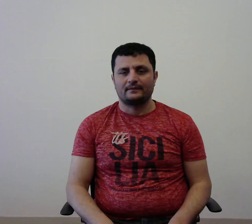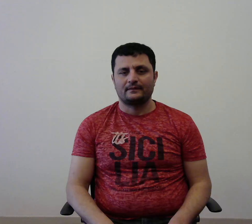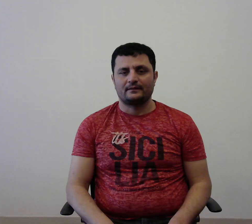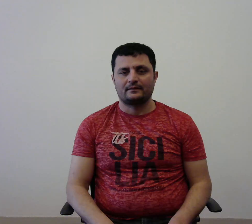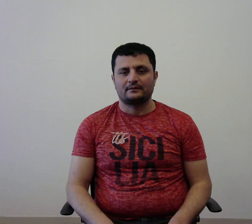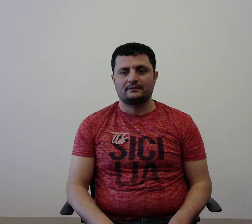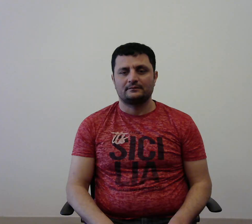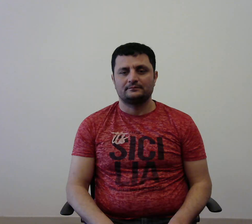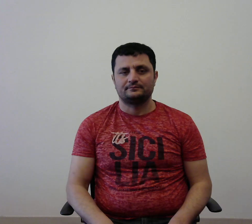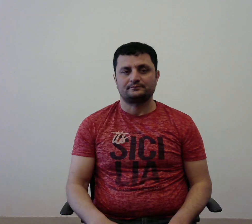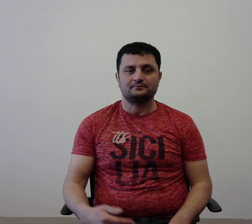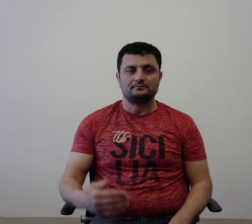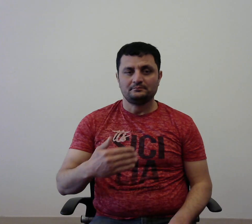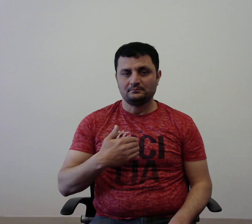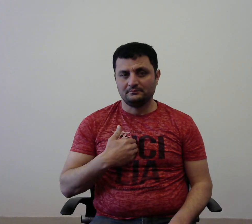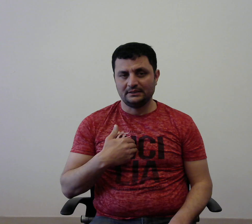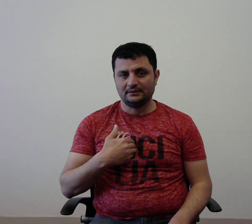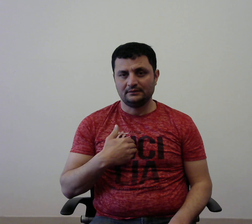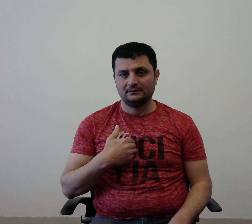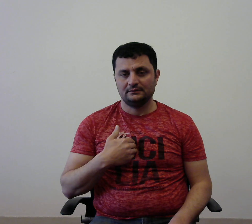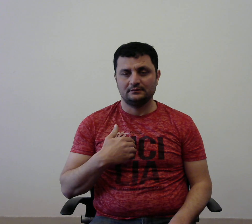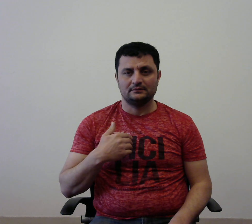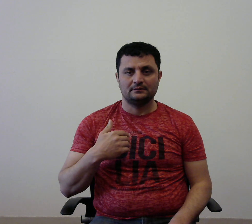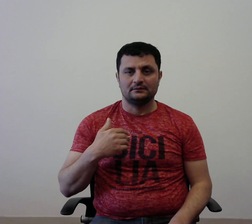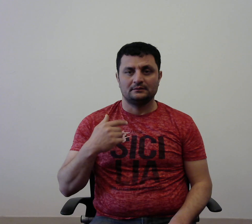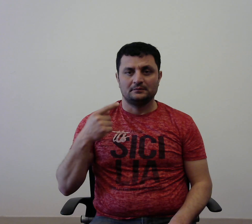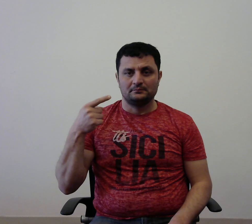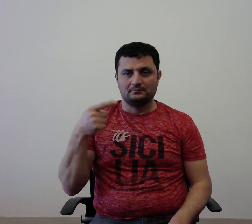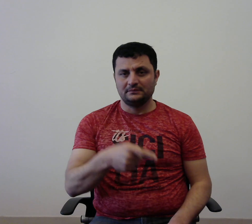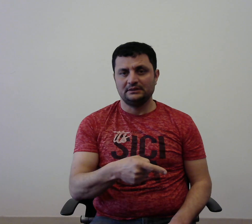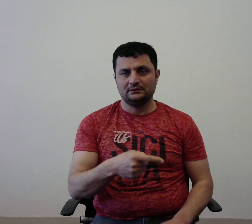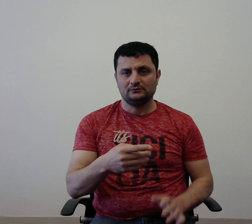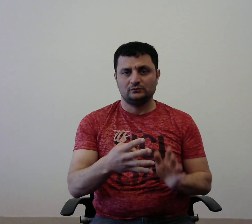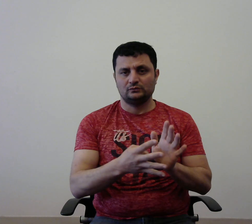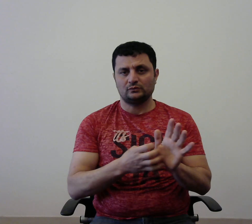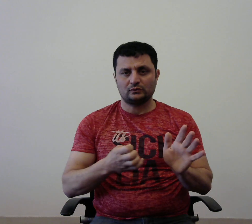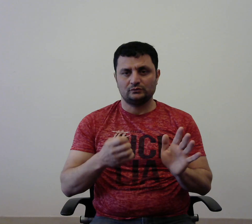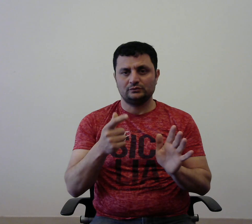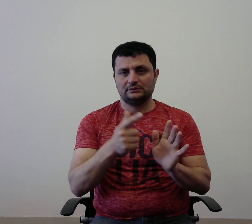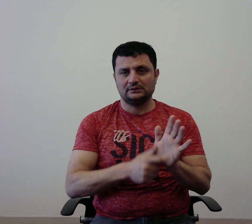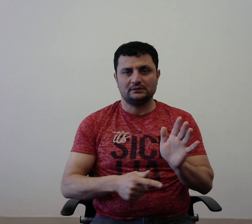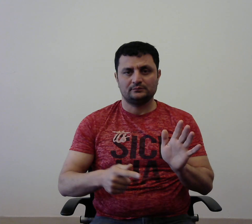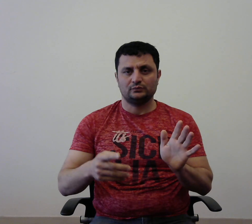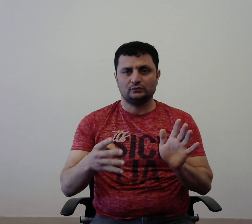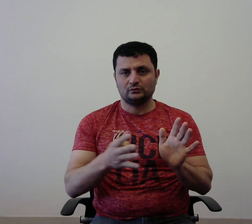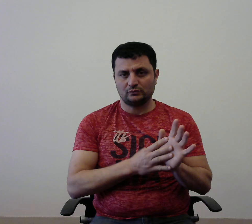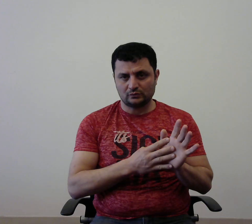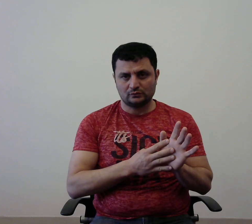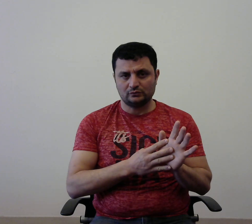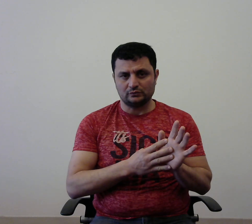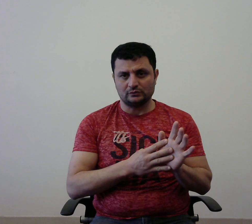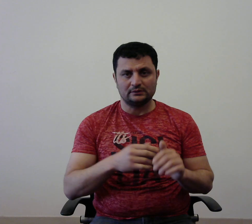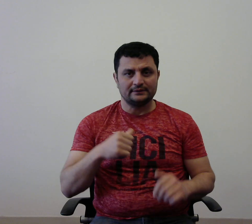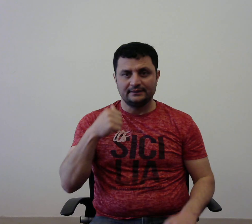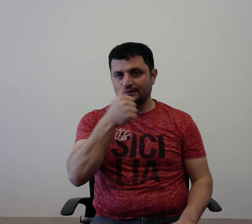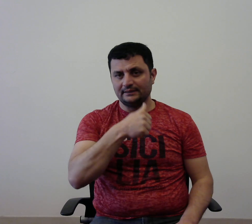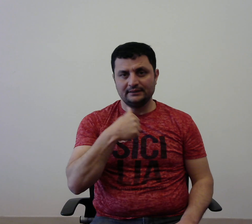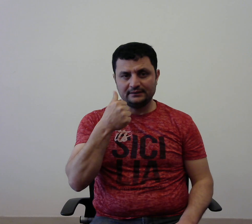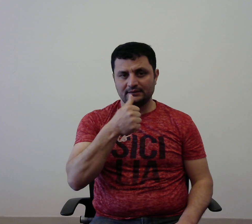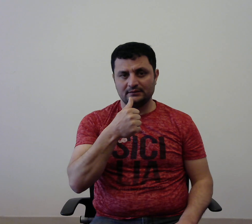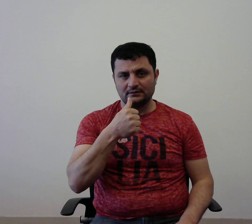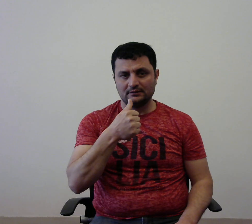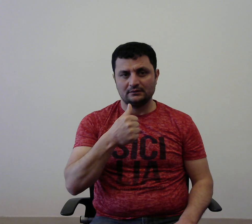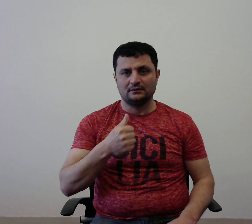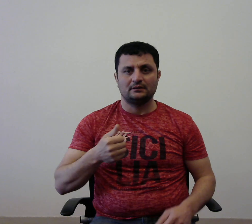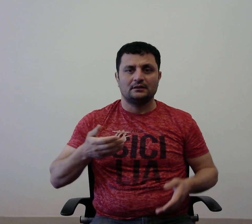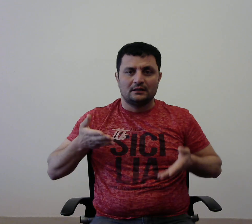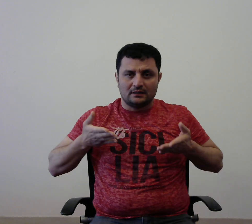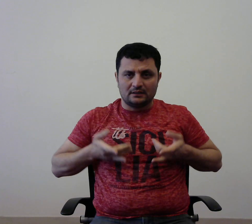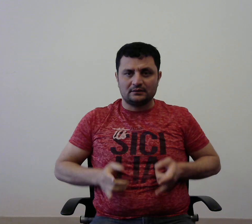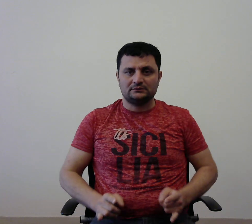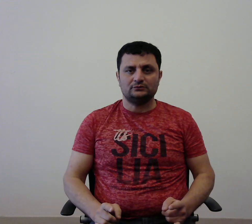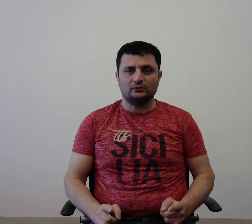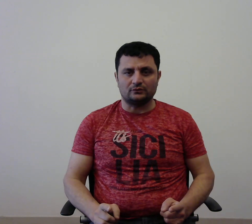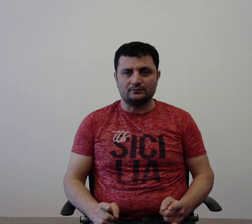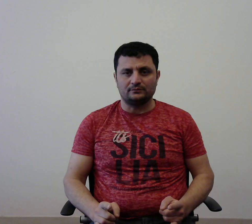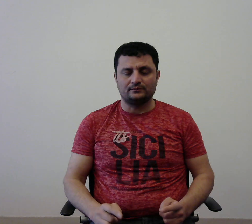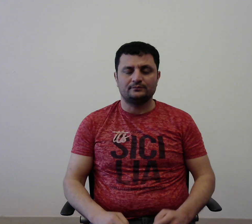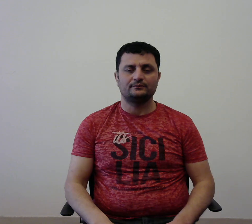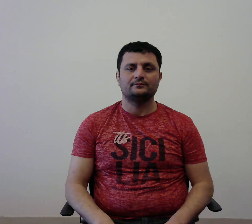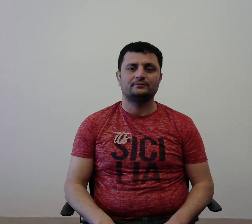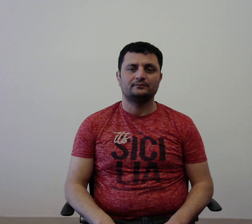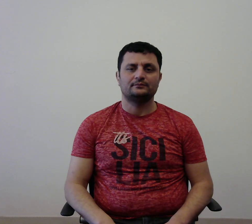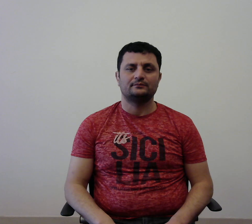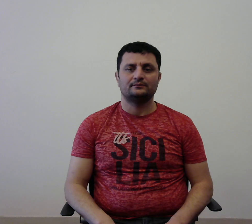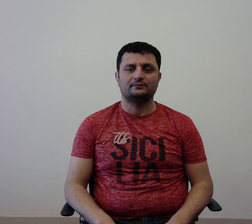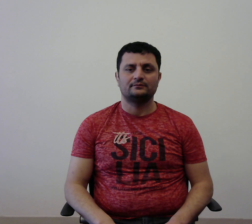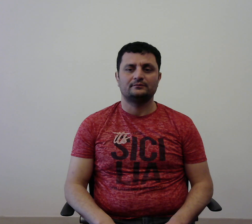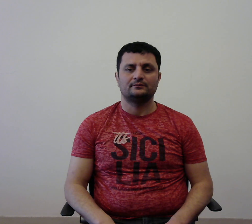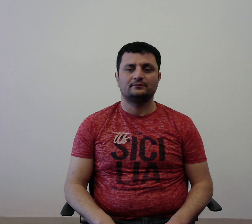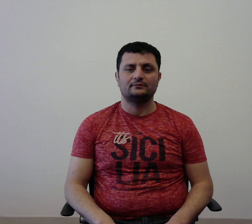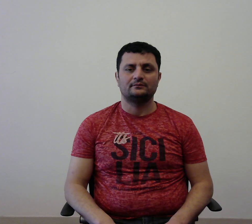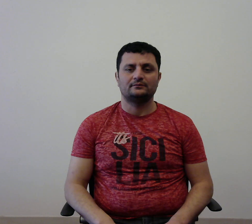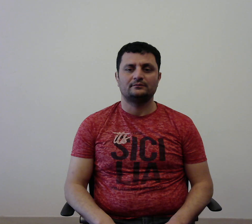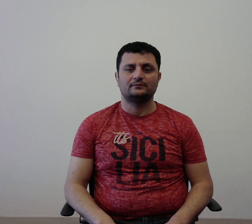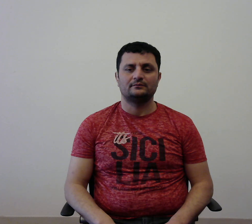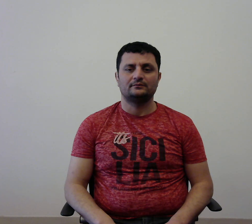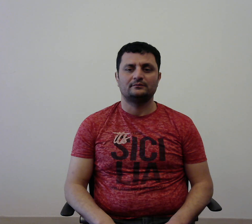Mən 1979-cu ildə anadan olmuşam